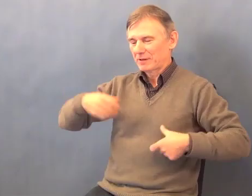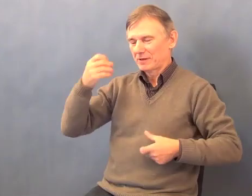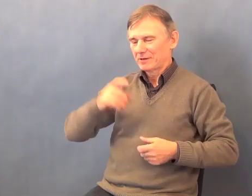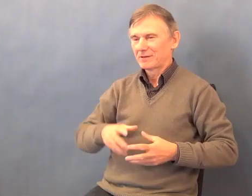Opalać się.